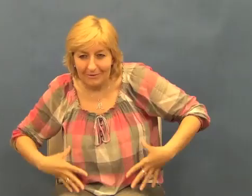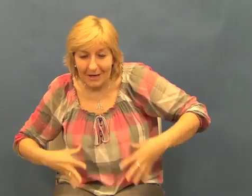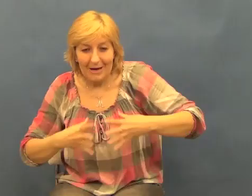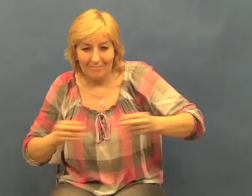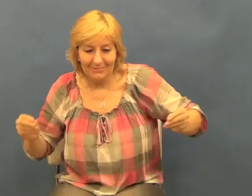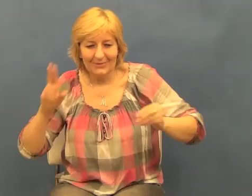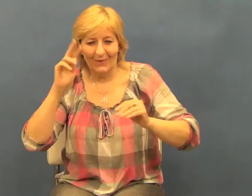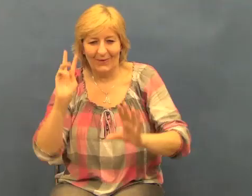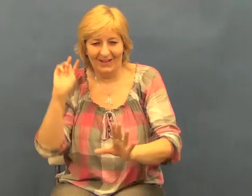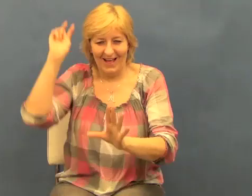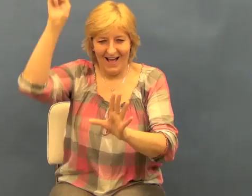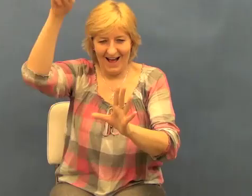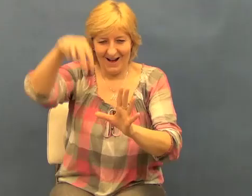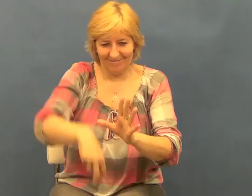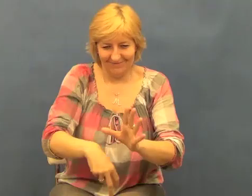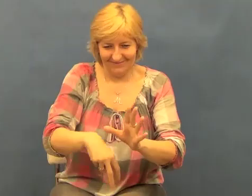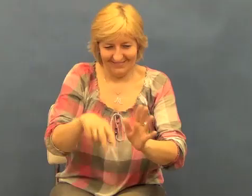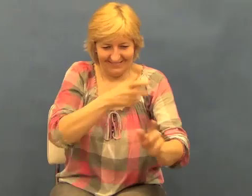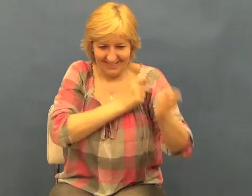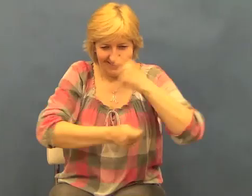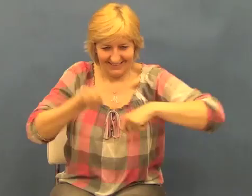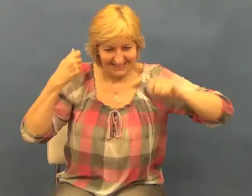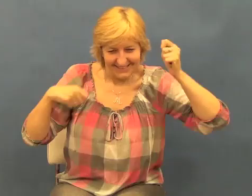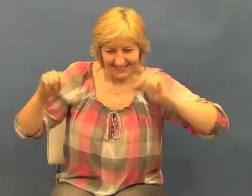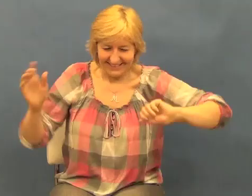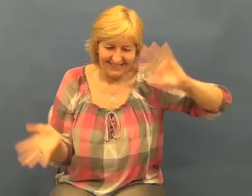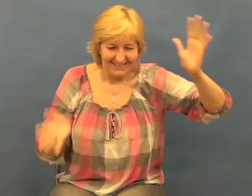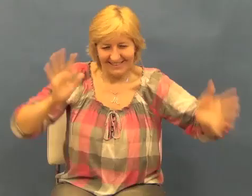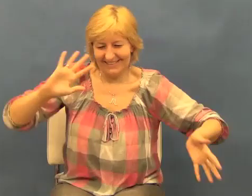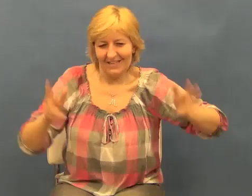Zniknął! Królik wszedł do tego ubrania, przebrał się i macha rękami.